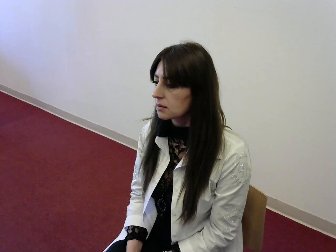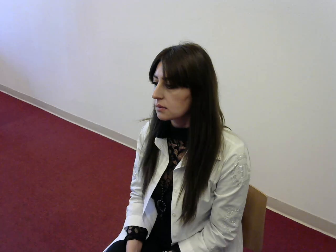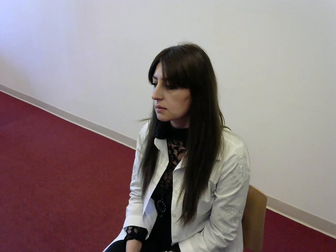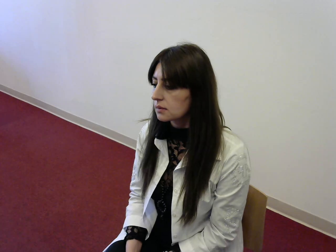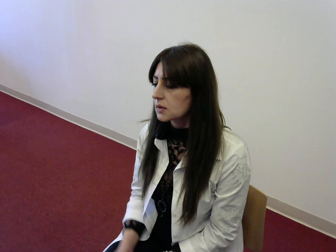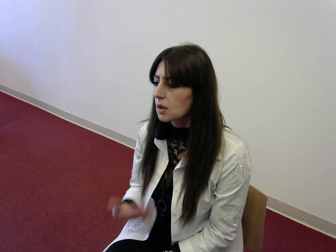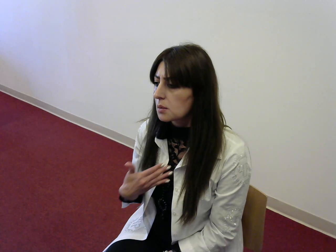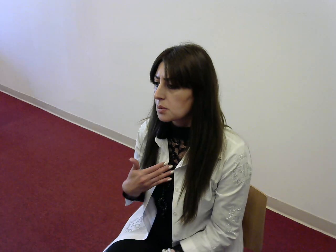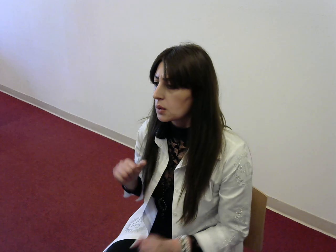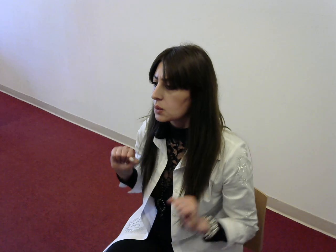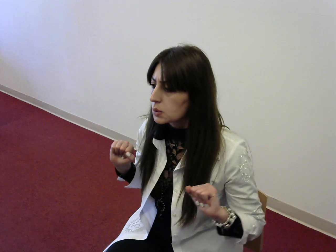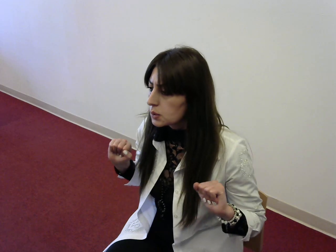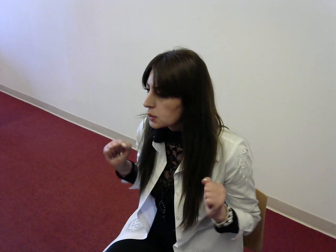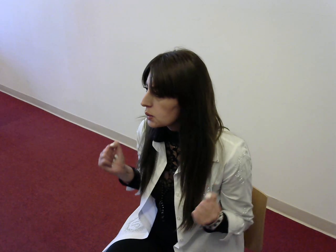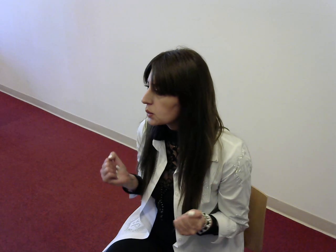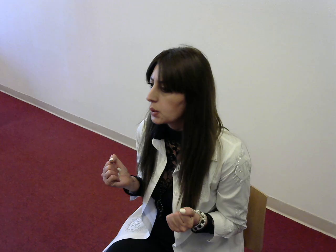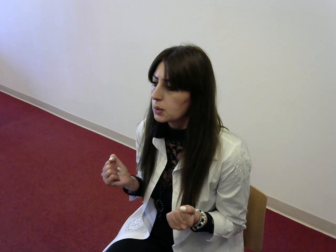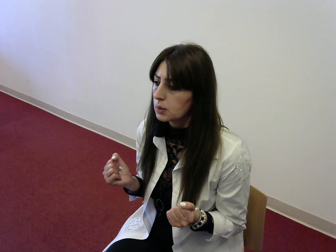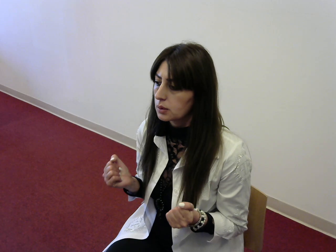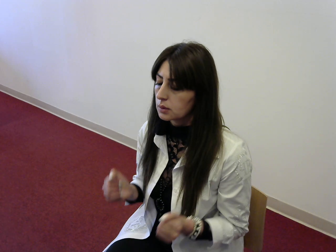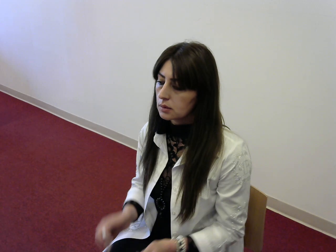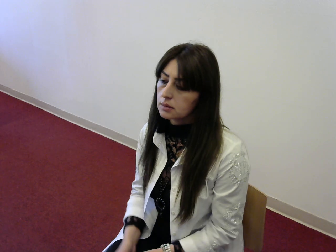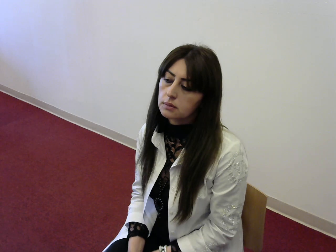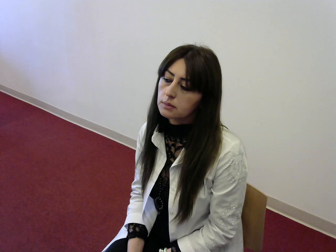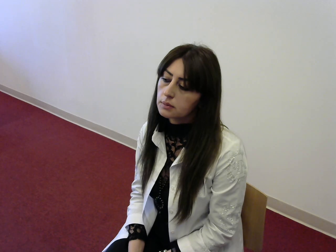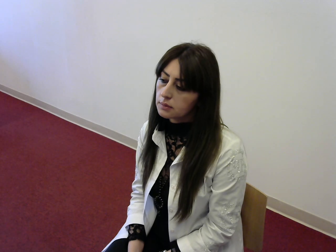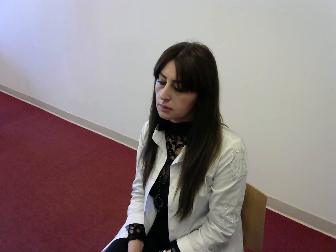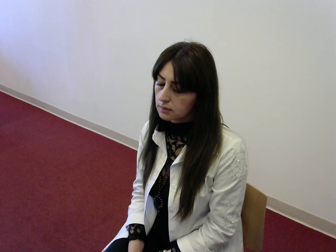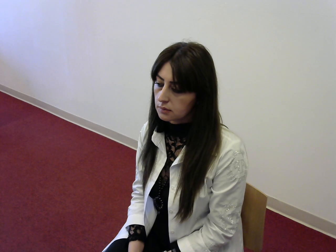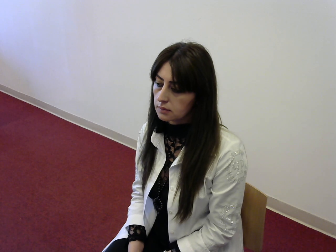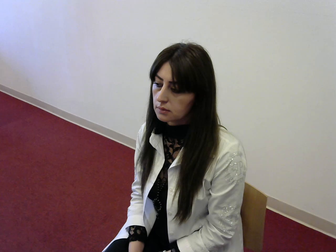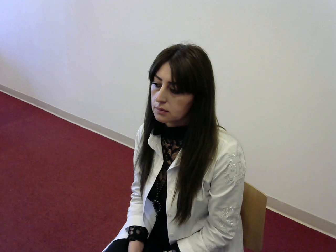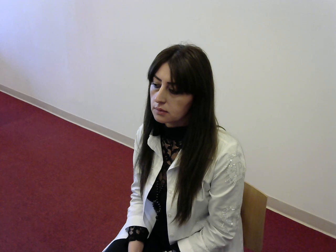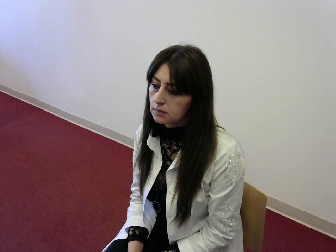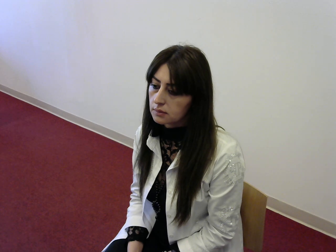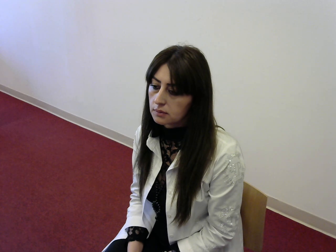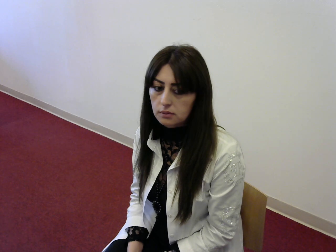Mənə soyuqdur